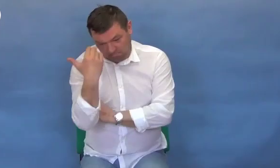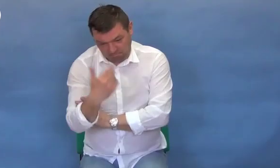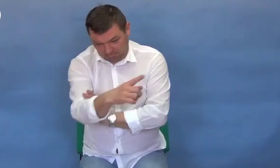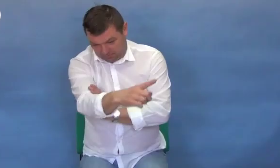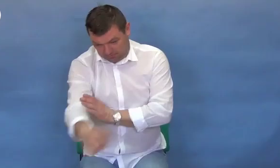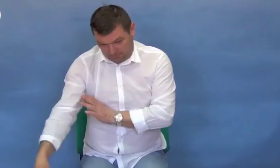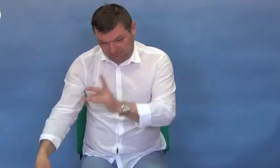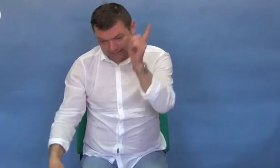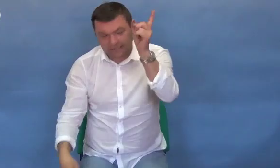Przekreślenie to zakaz.